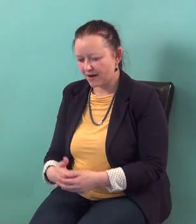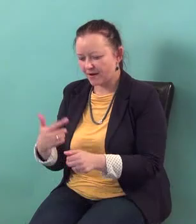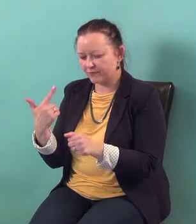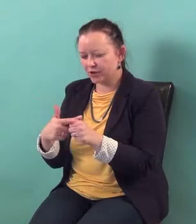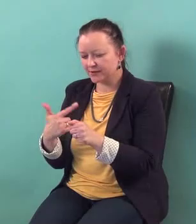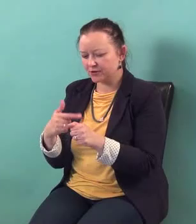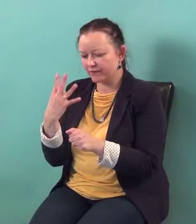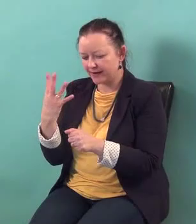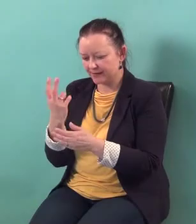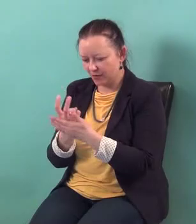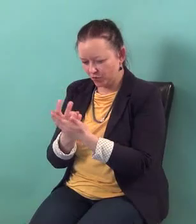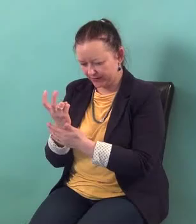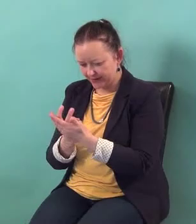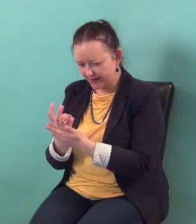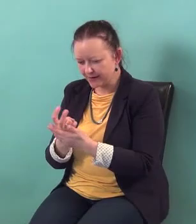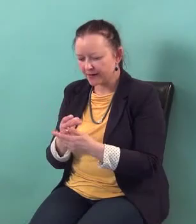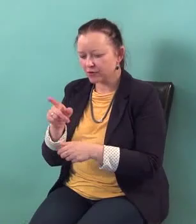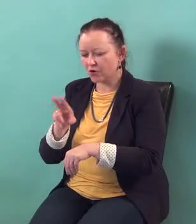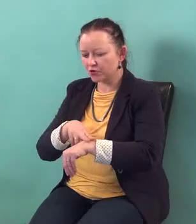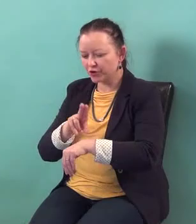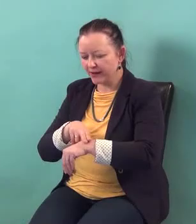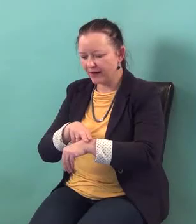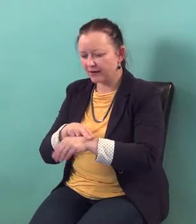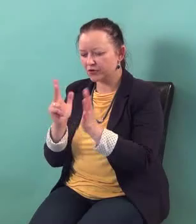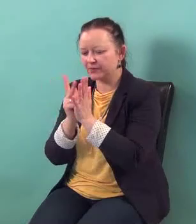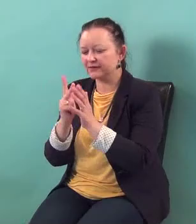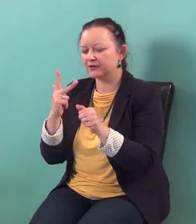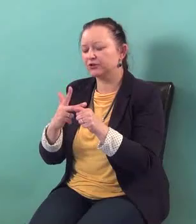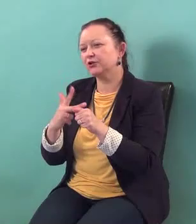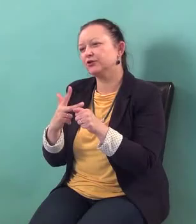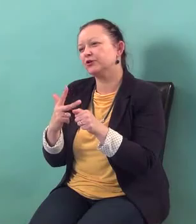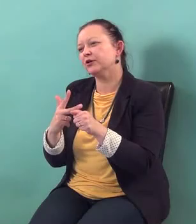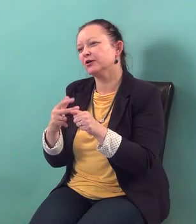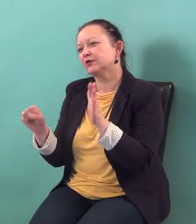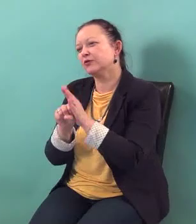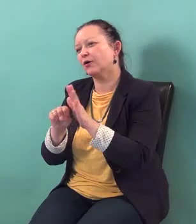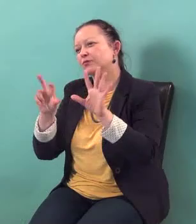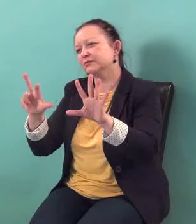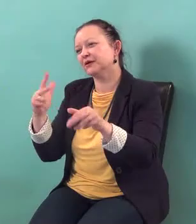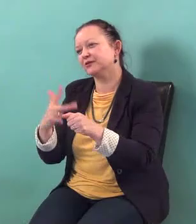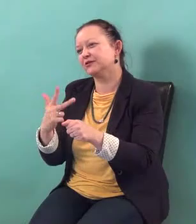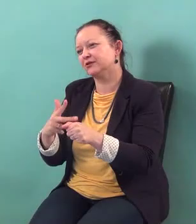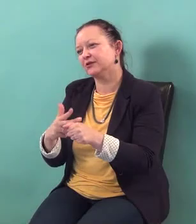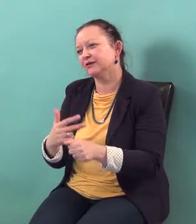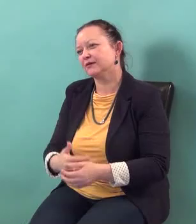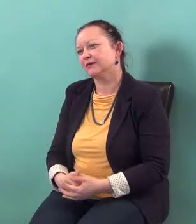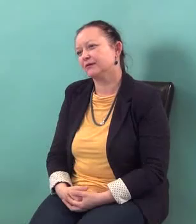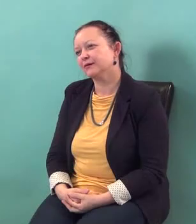Jak dwudziestego czwartego lutego to o godzinie osiemnastej trzydzieści do ósmej trzydzieści.